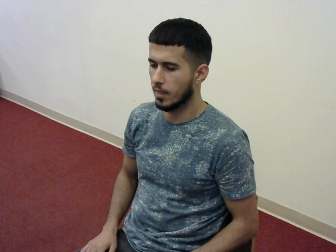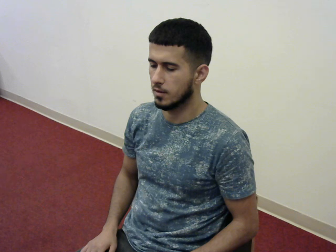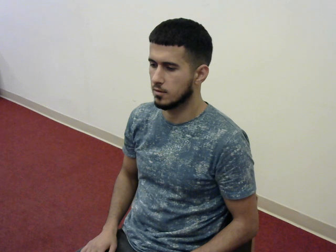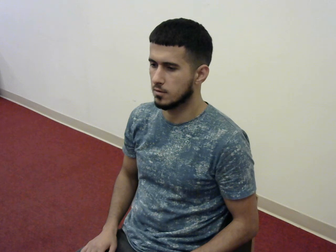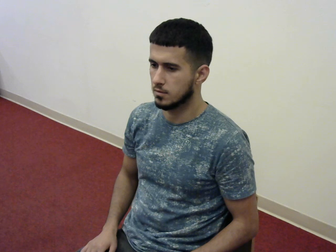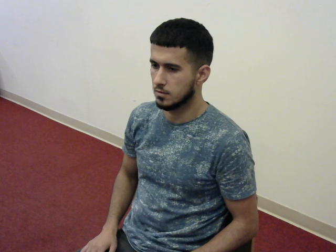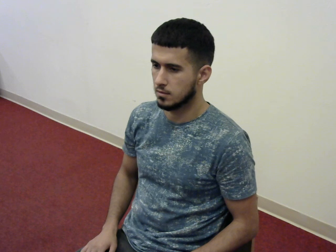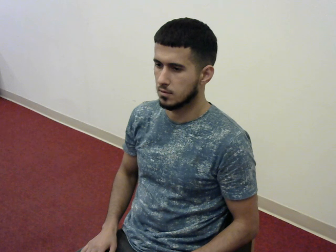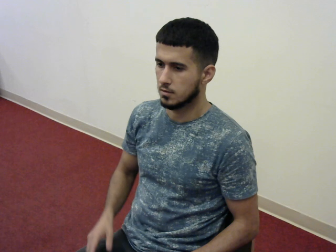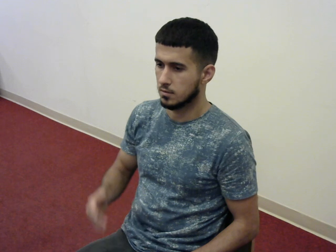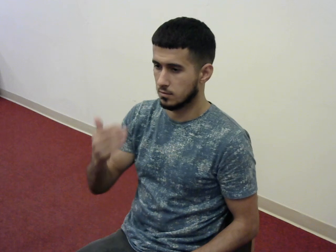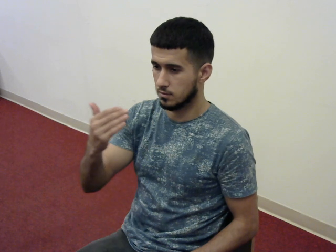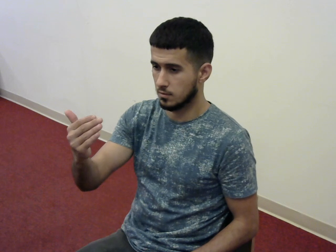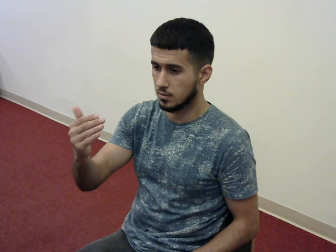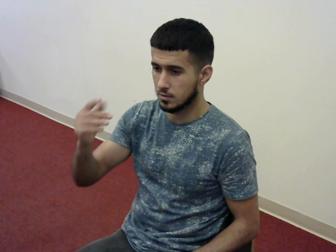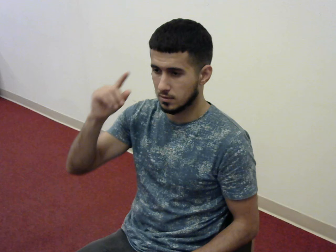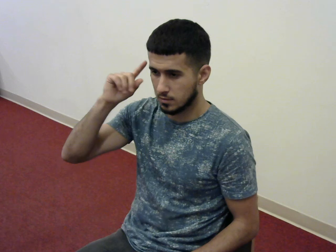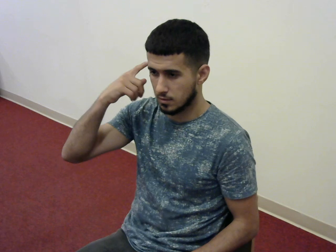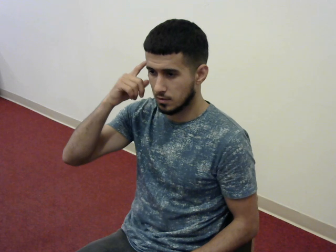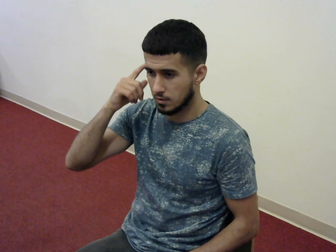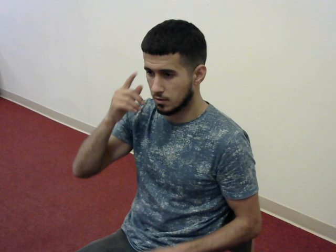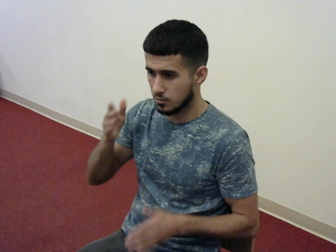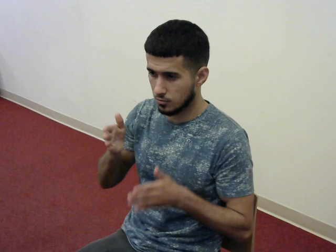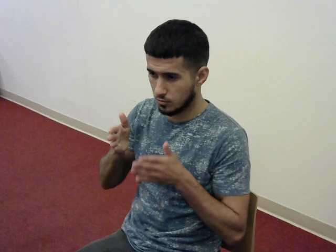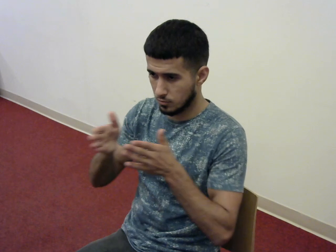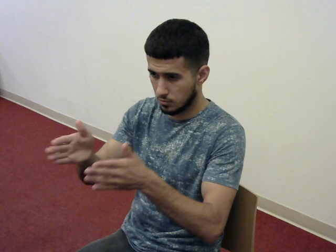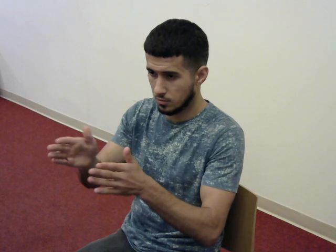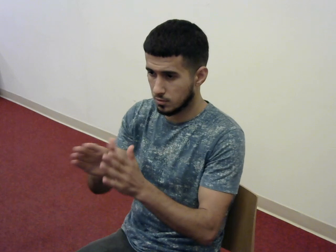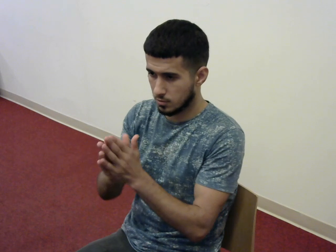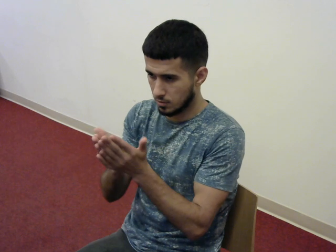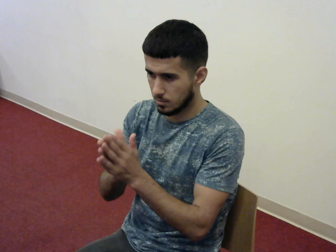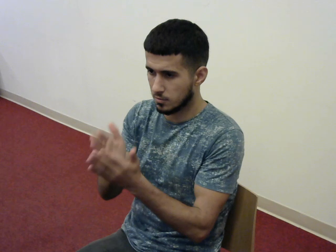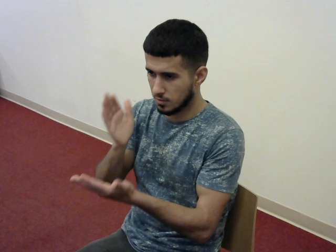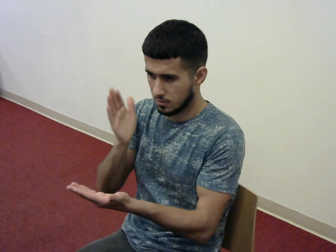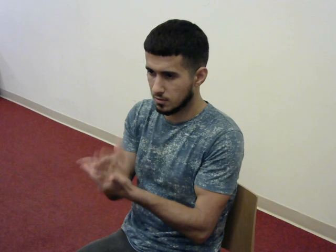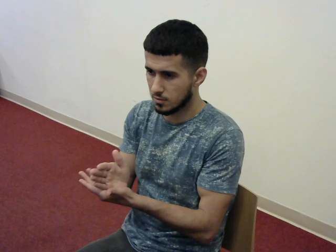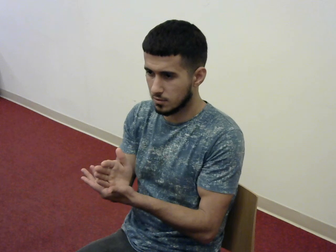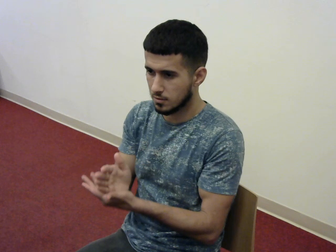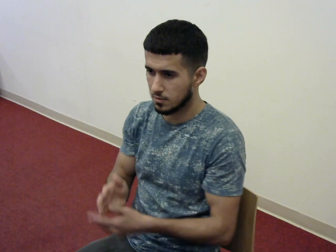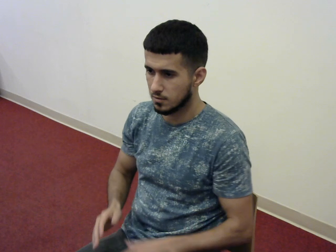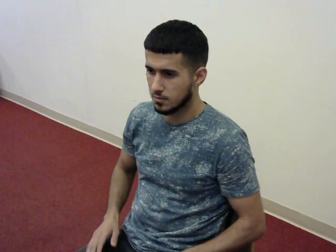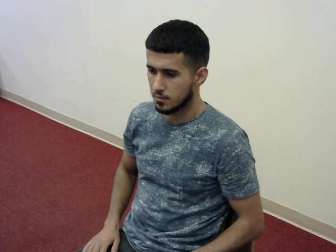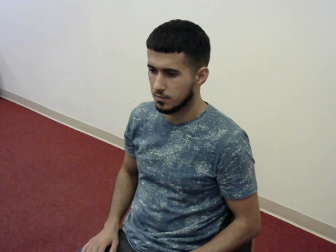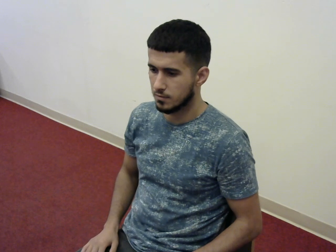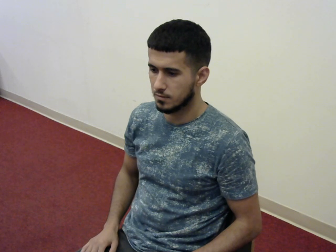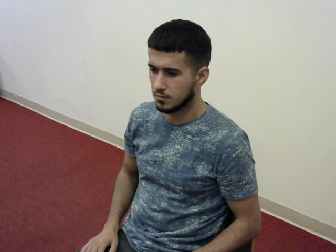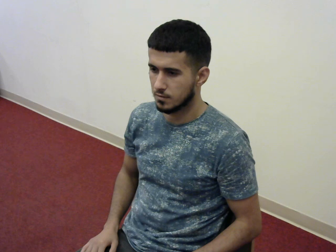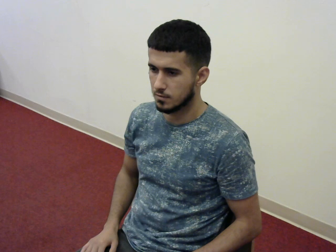Sizdə "Dəli Kür" kitabı var?